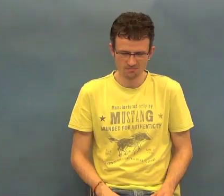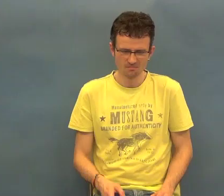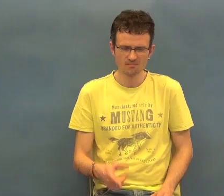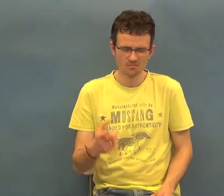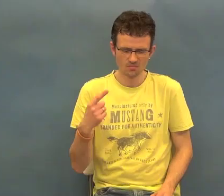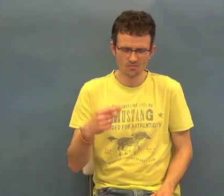Aha.